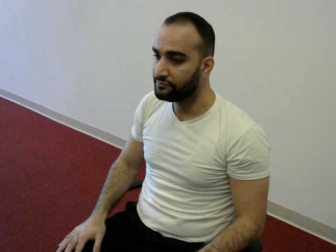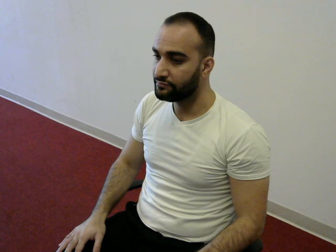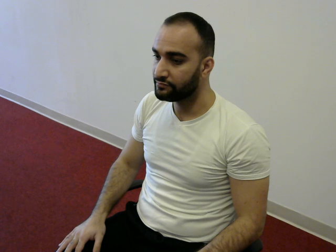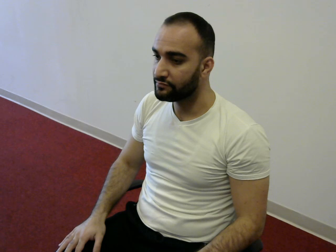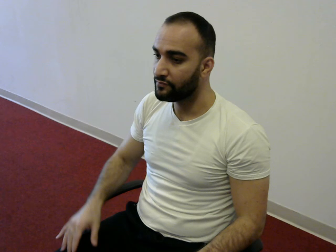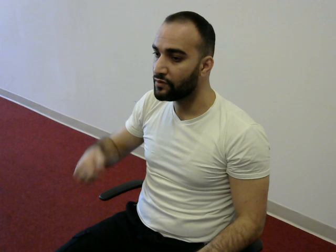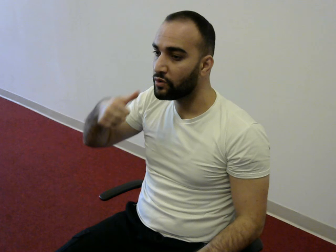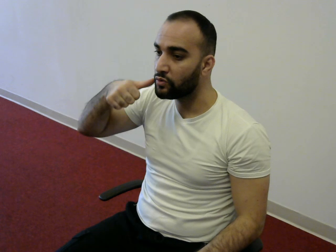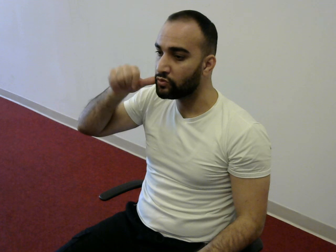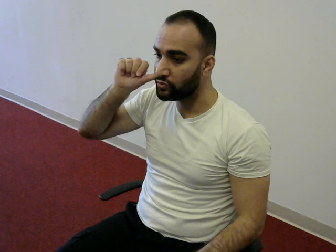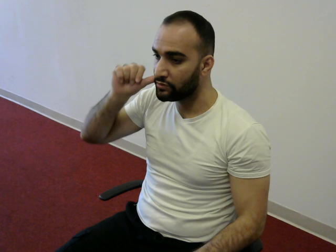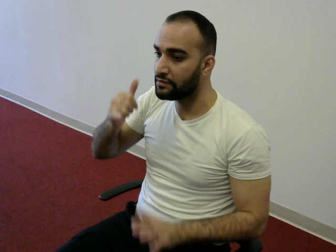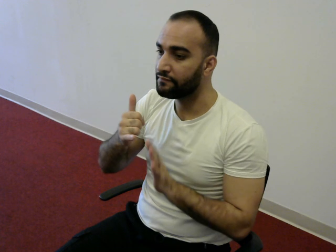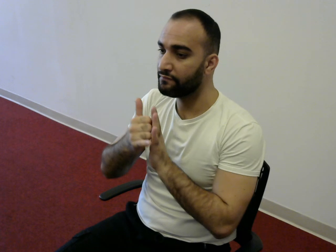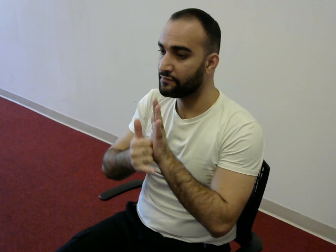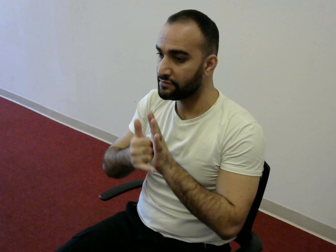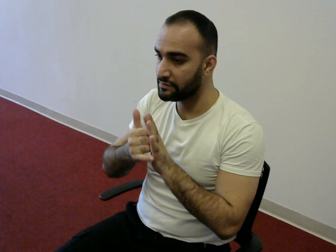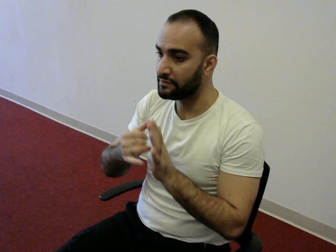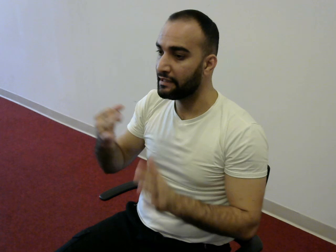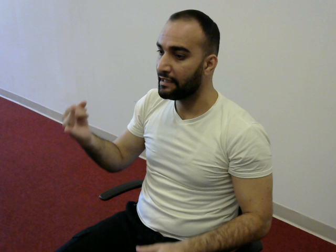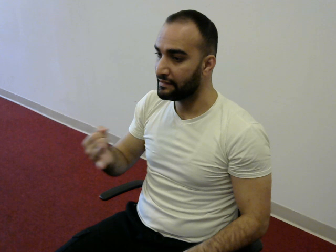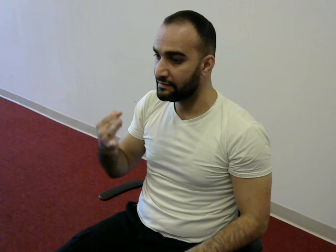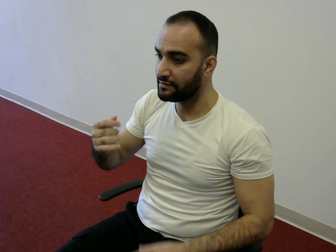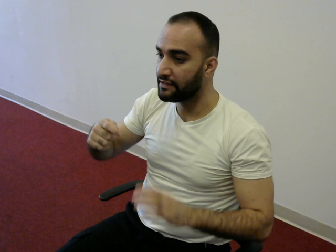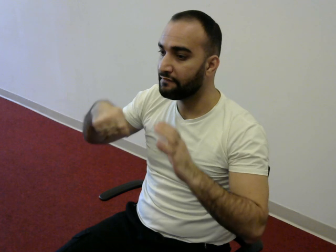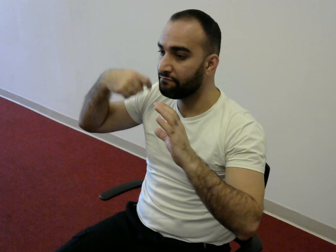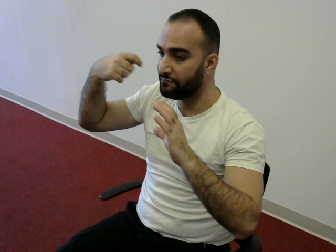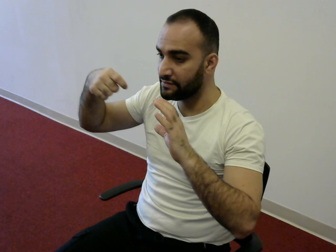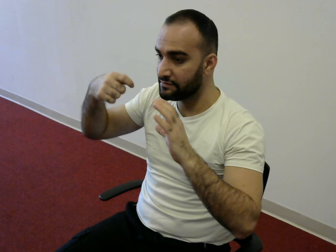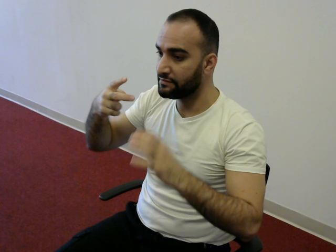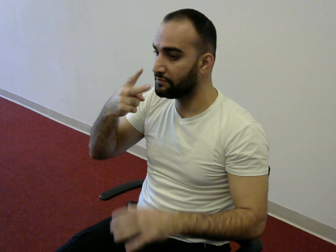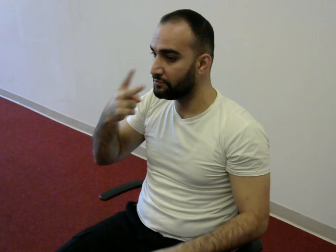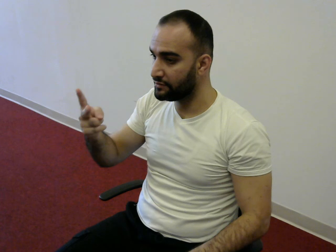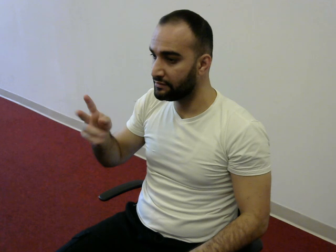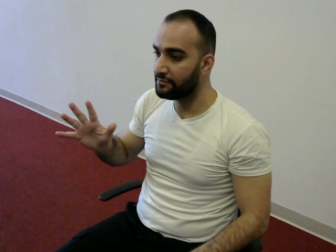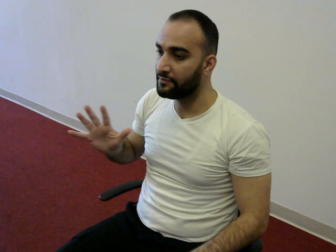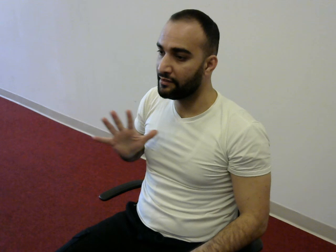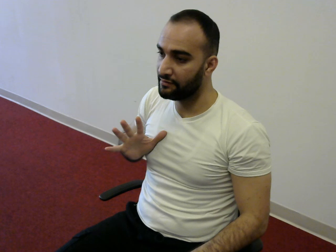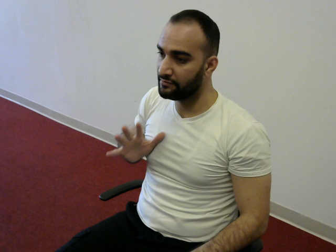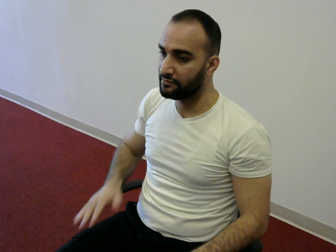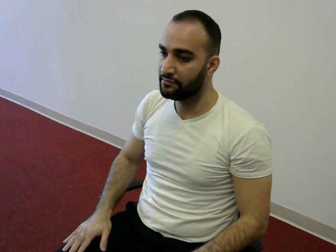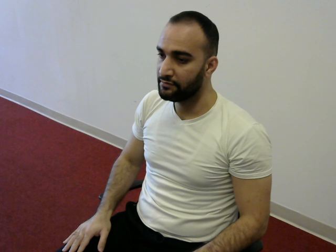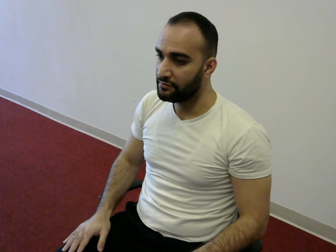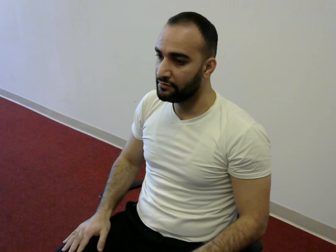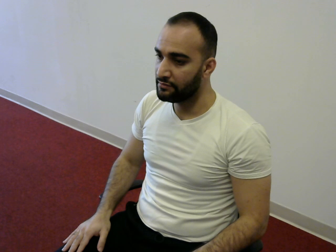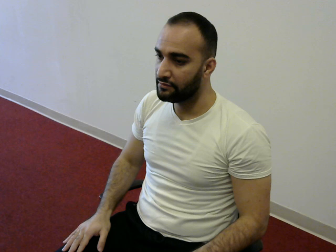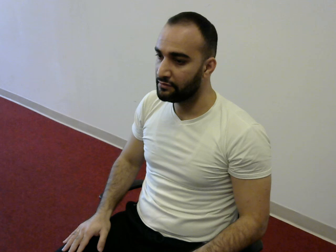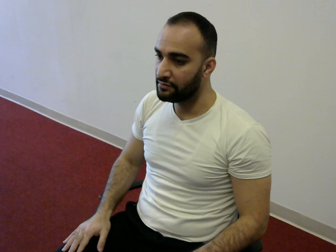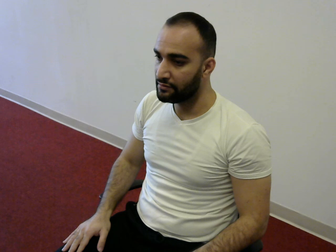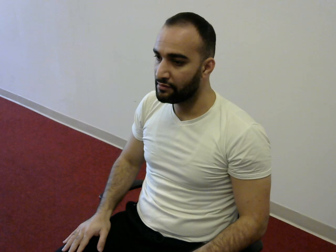Dünən YouTube da maraqlı videoya baxmışam